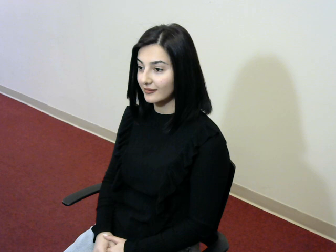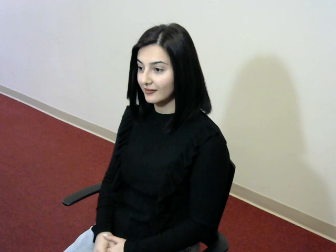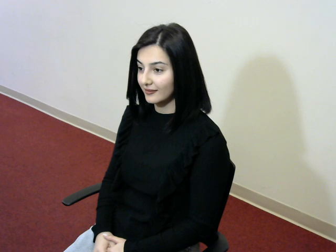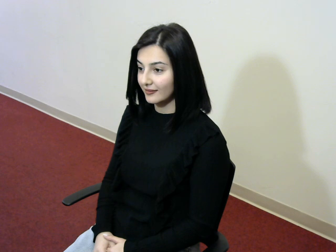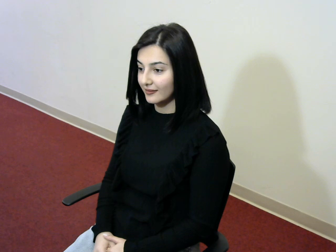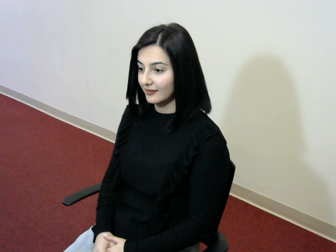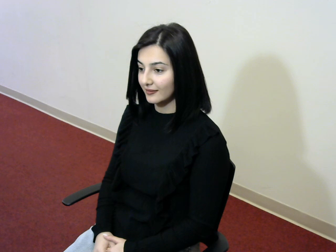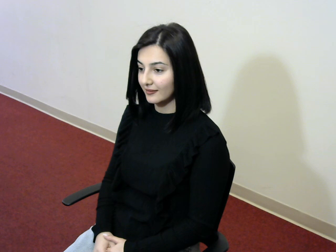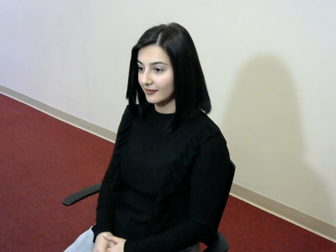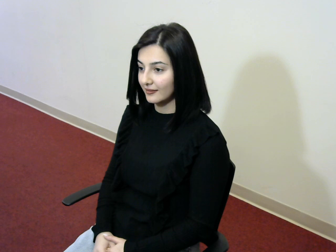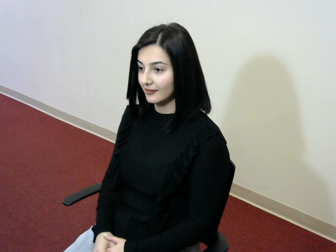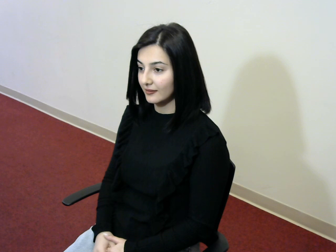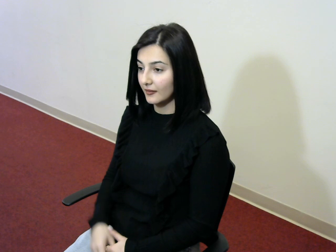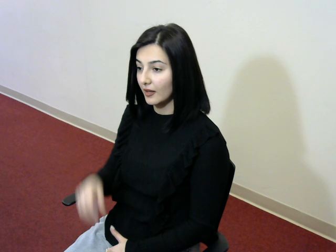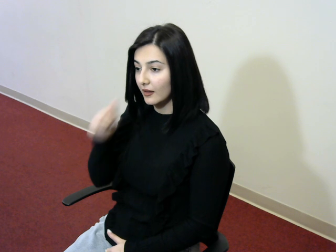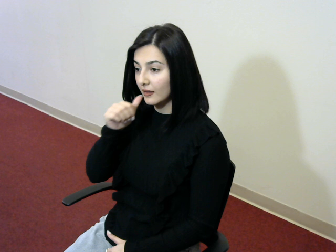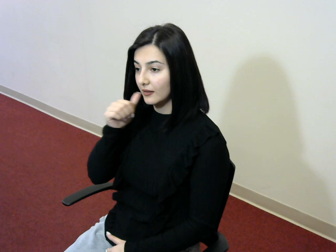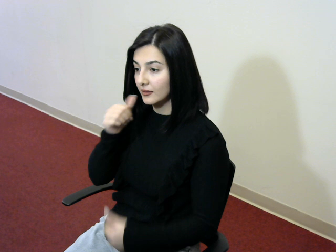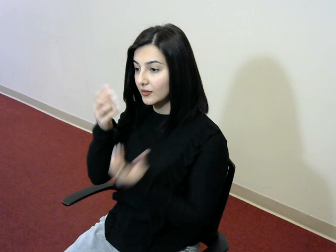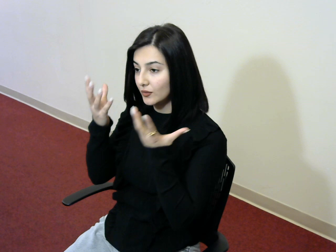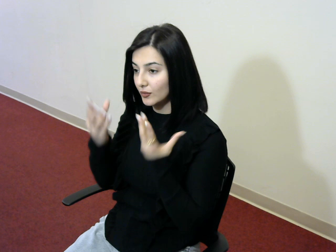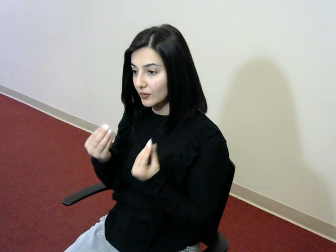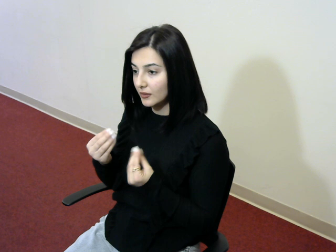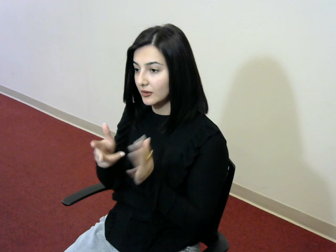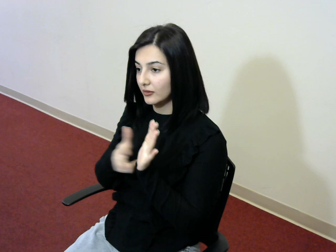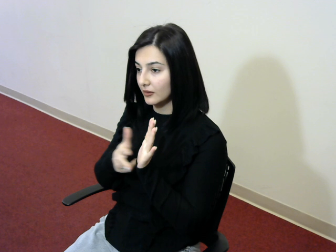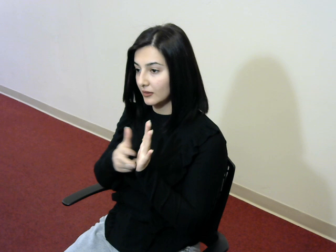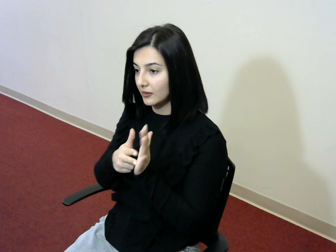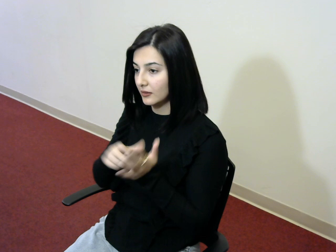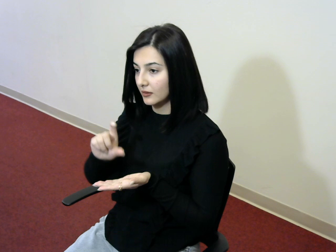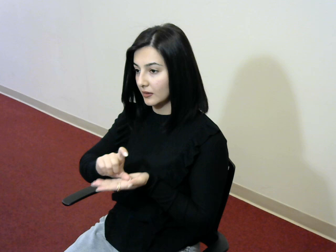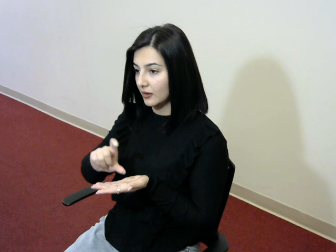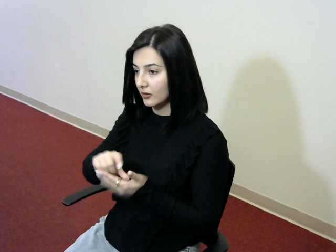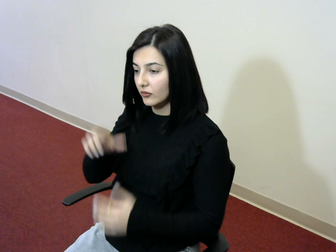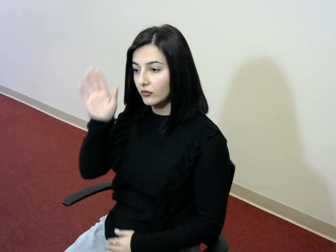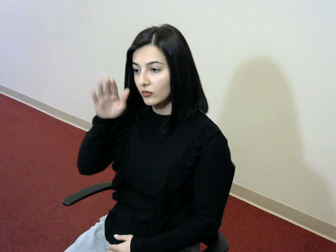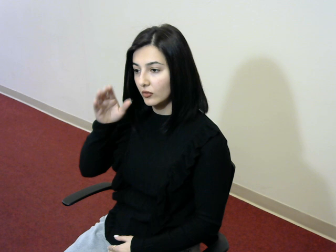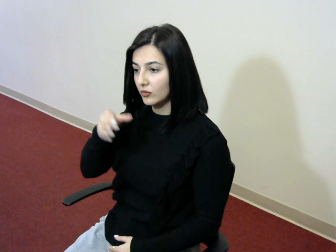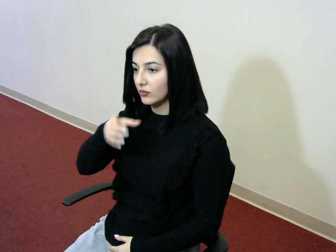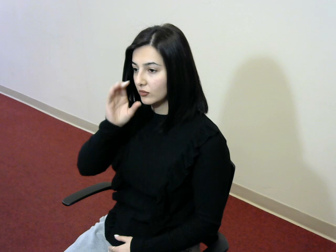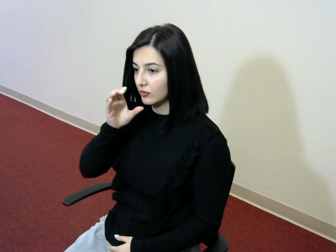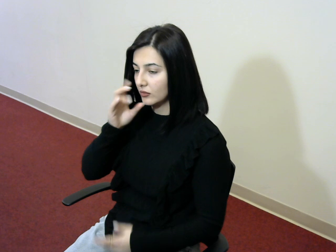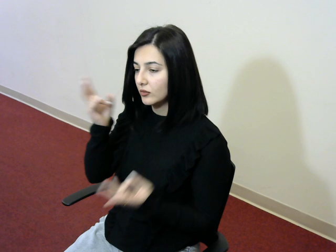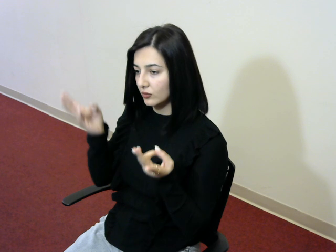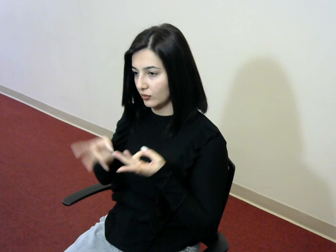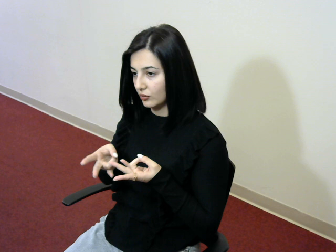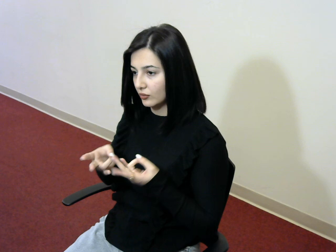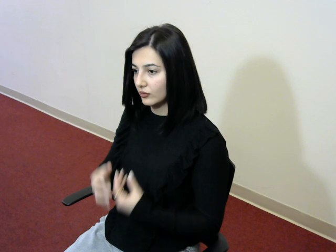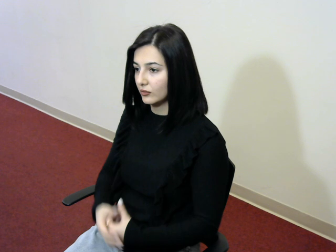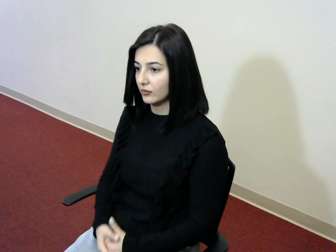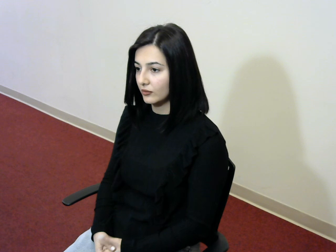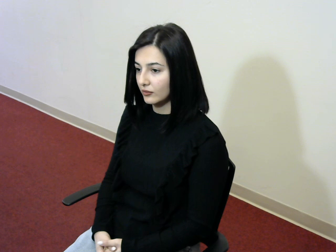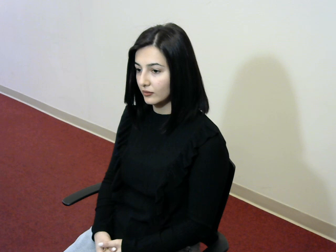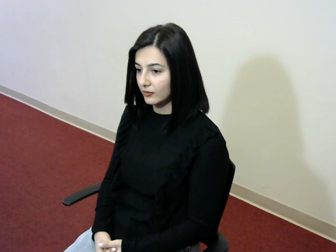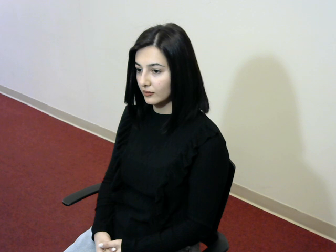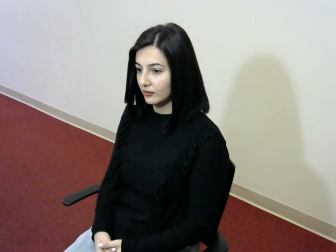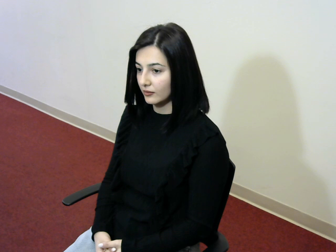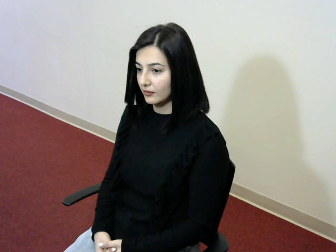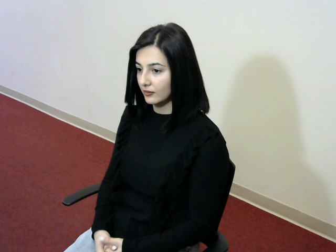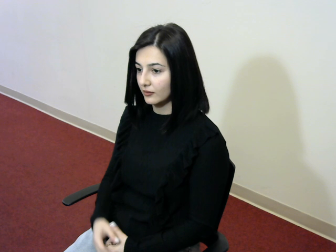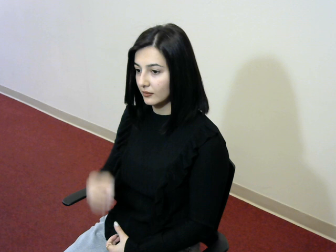Hər gün 8 stəkan su içmək lazımdır